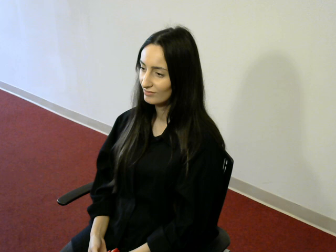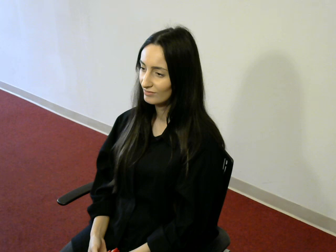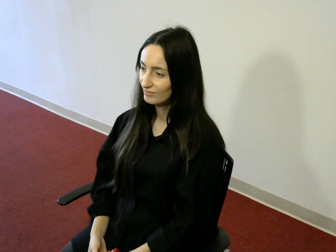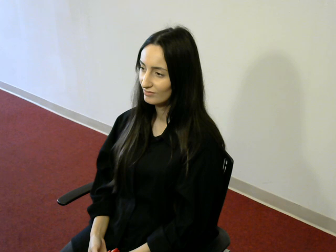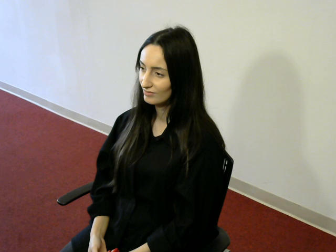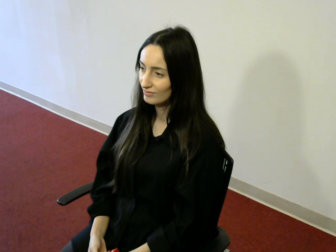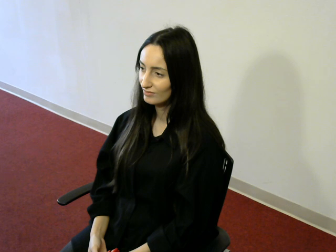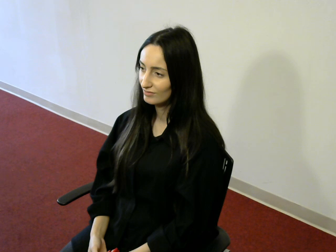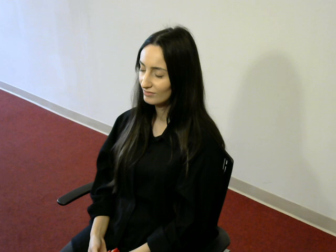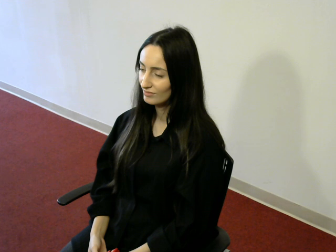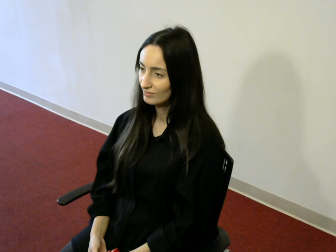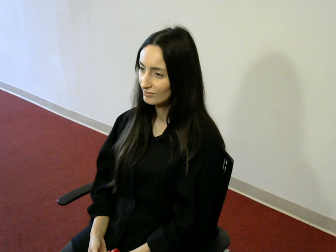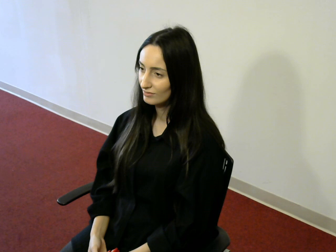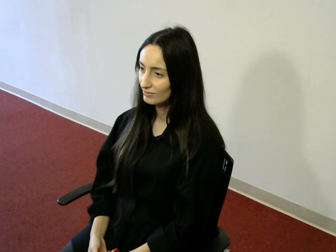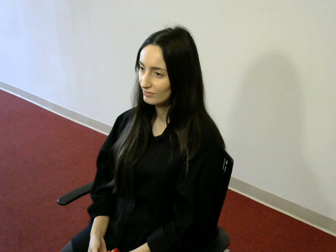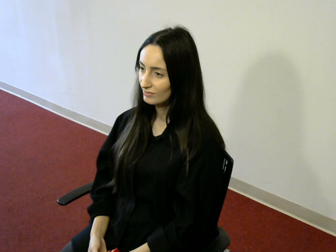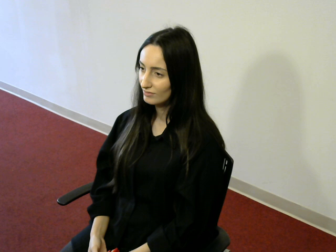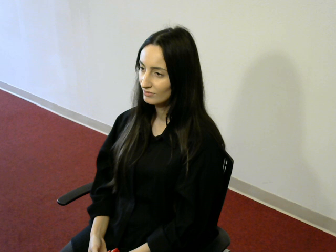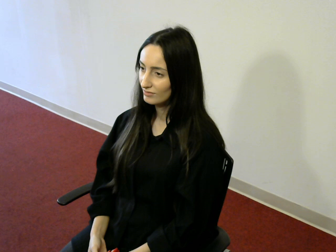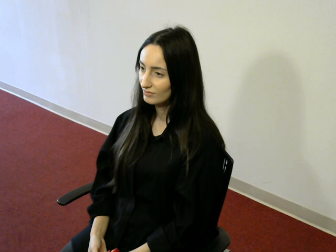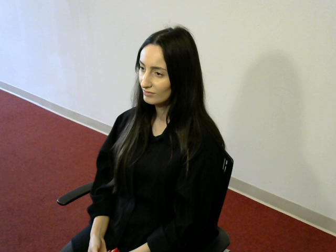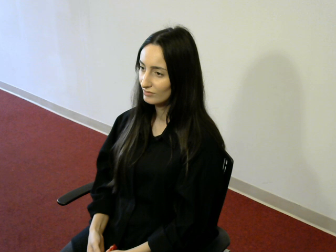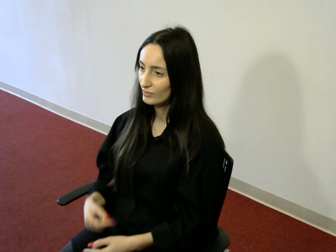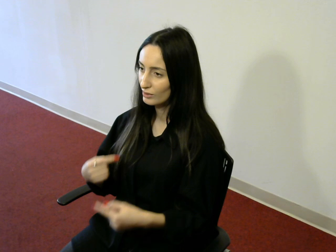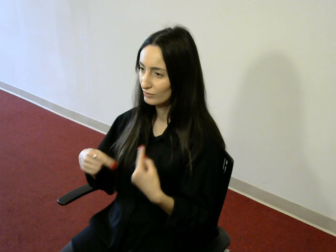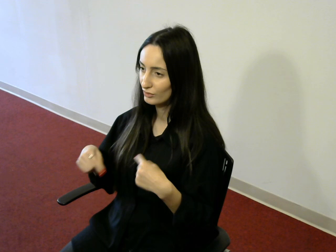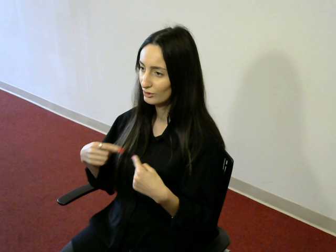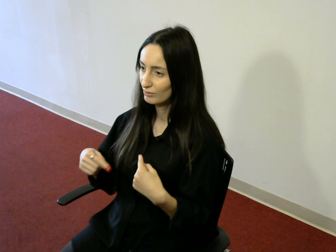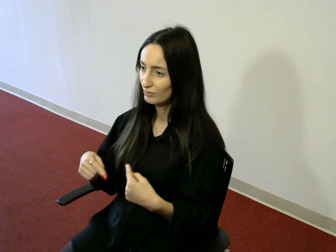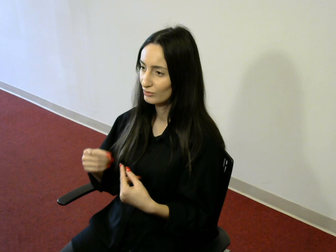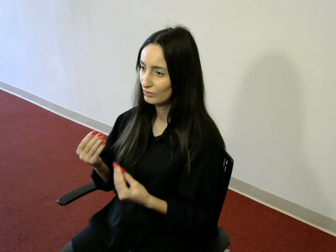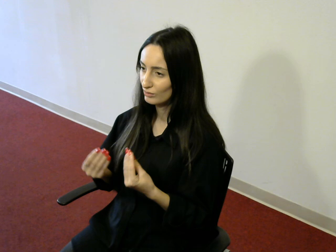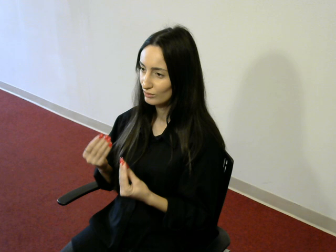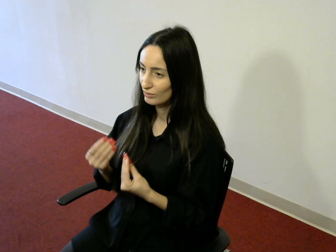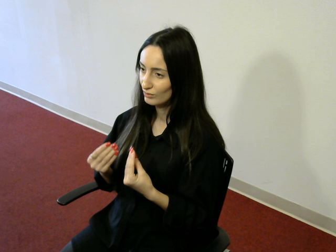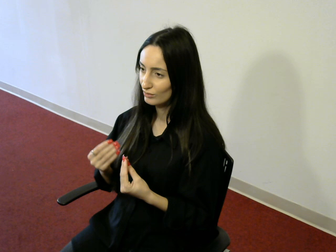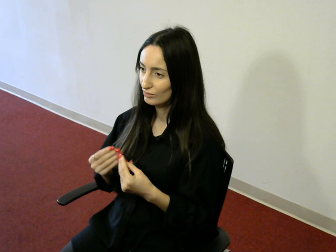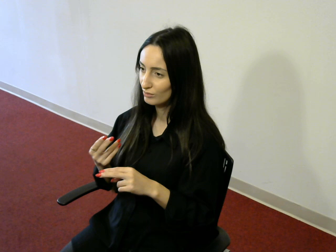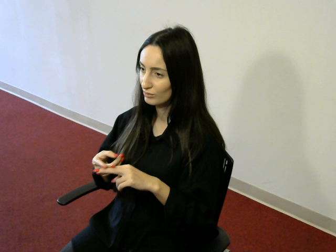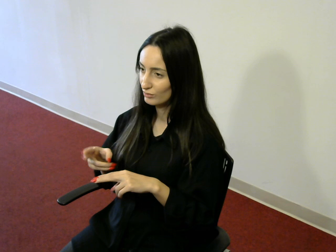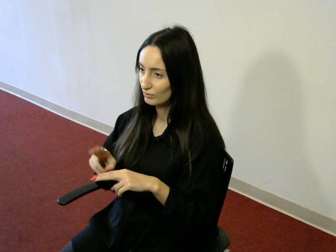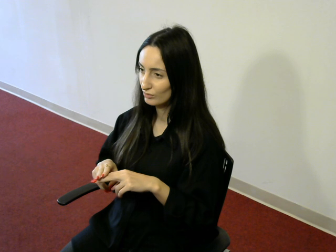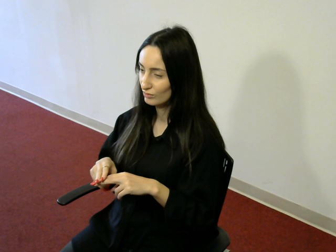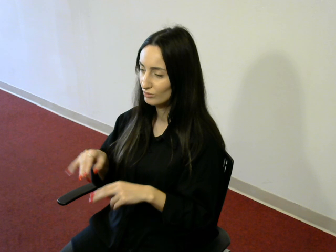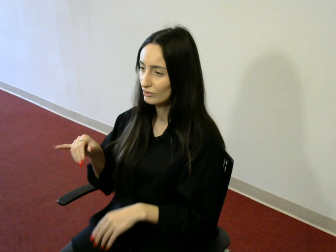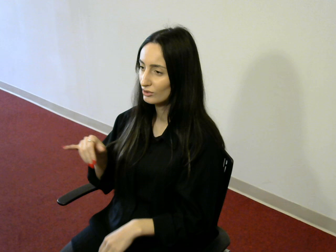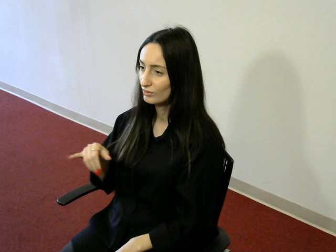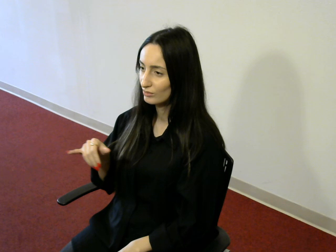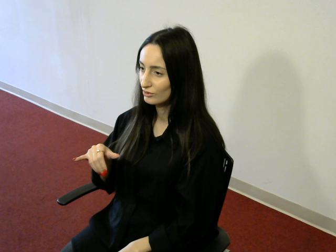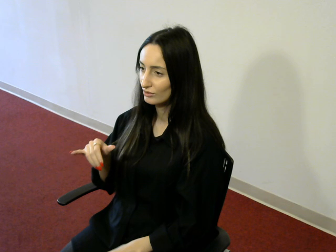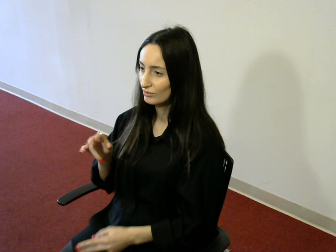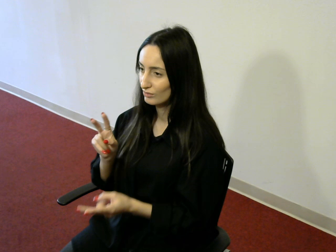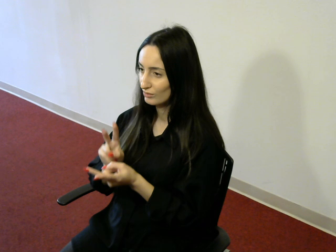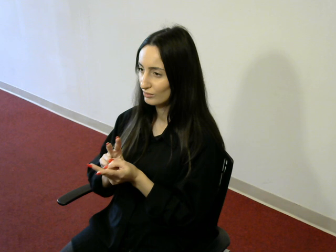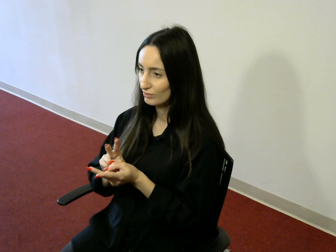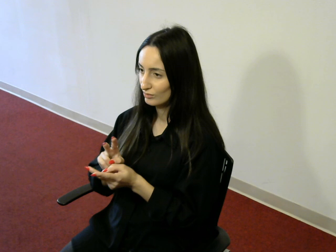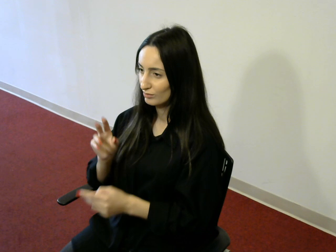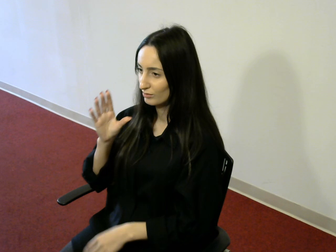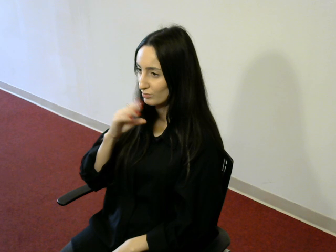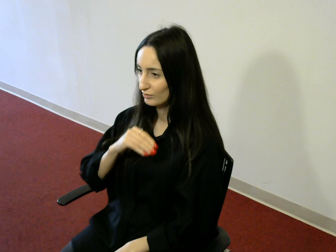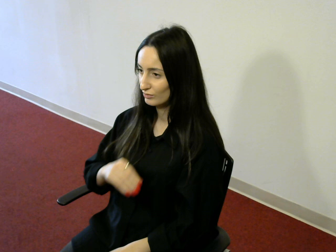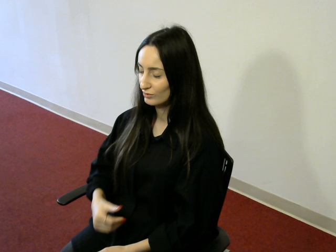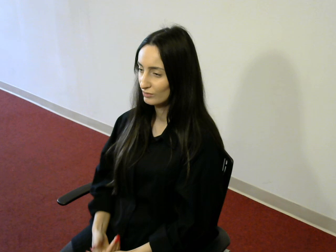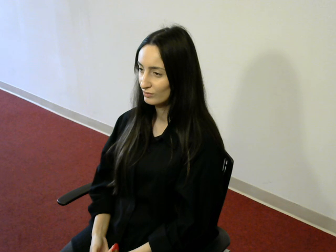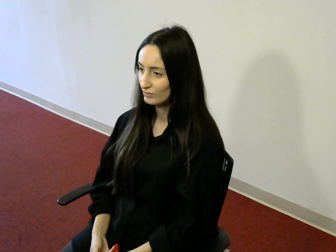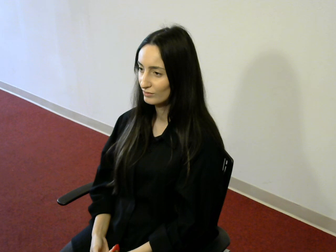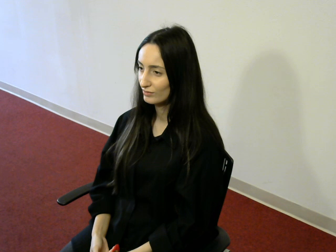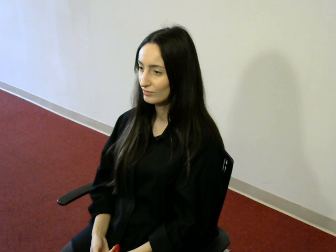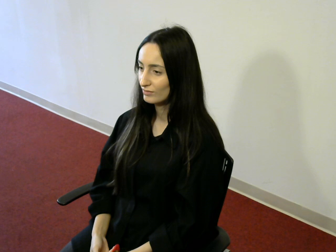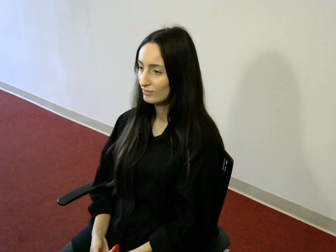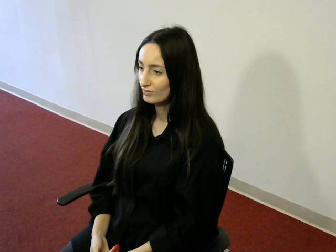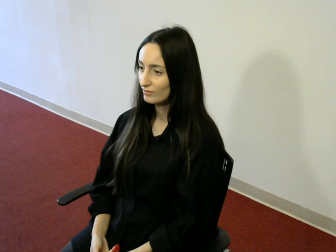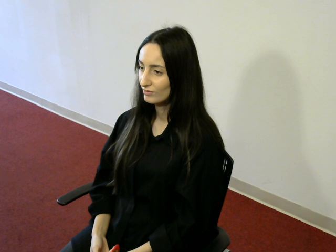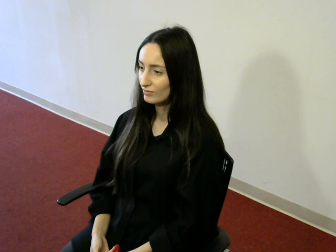Futbol oynamaq üçün harda görüşə bilərik?